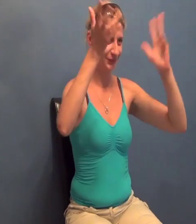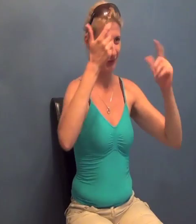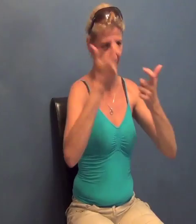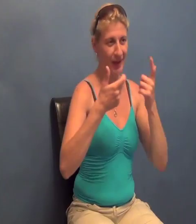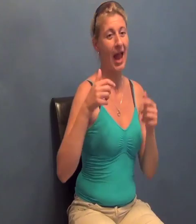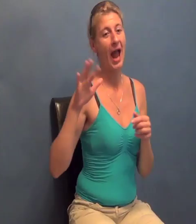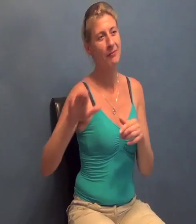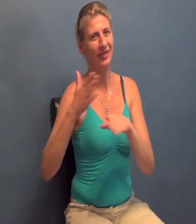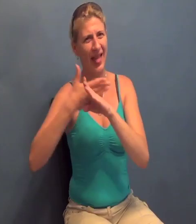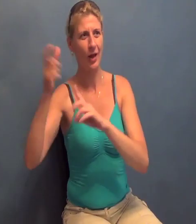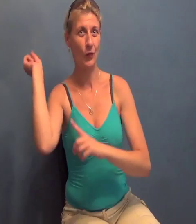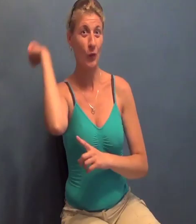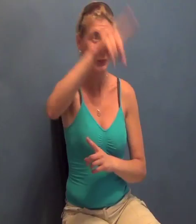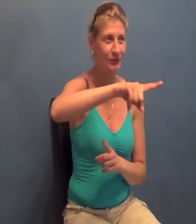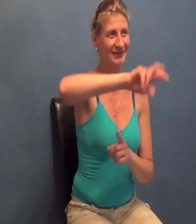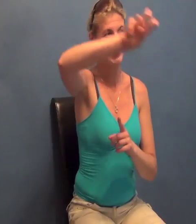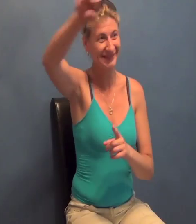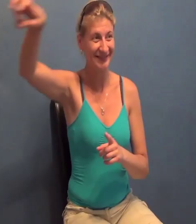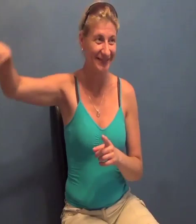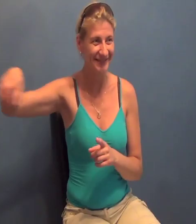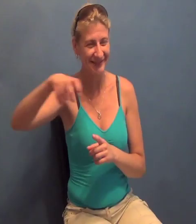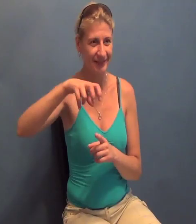Mały idzie dalej i wciąż rzuca.